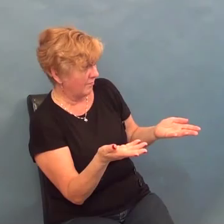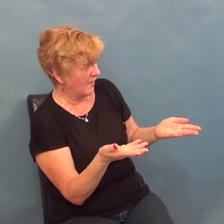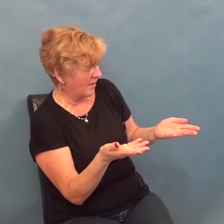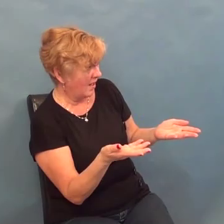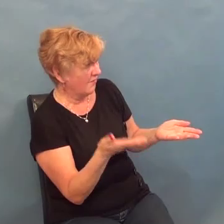Wiem, wiem.